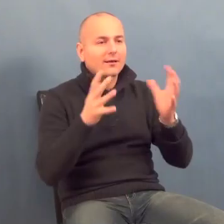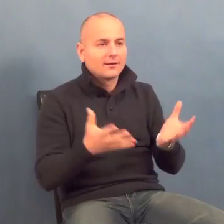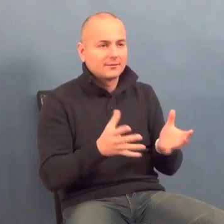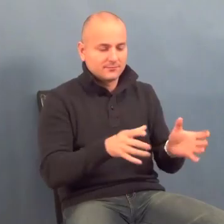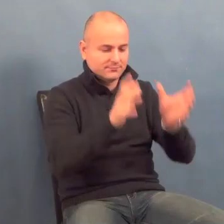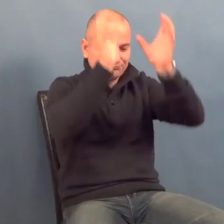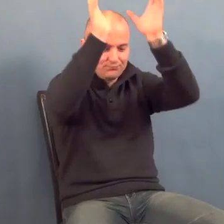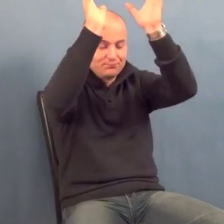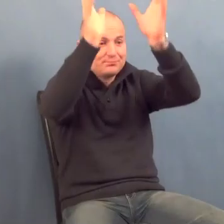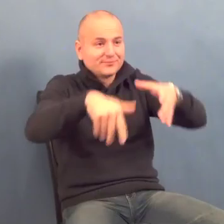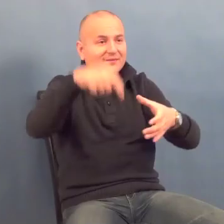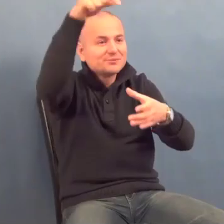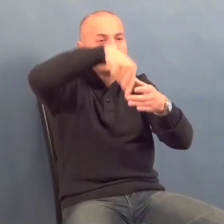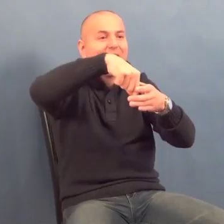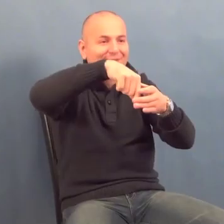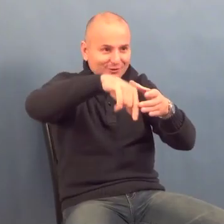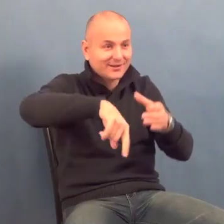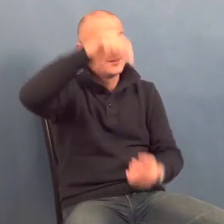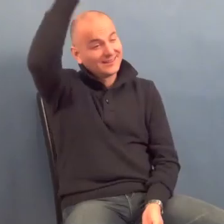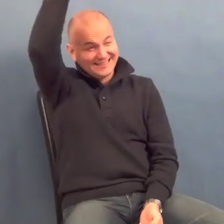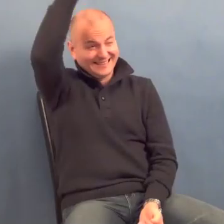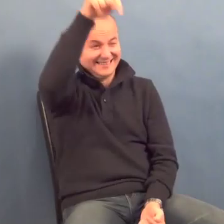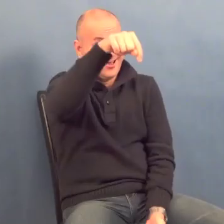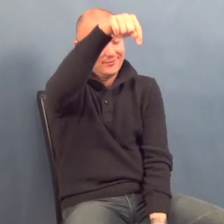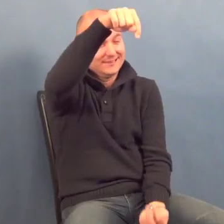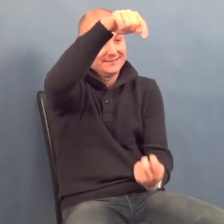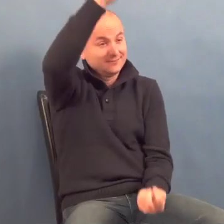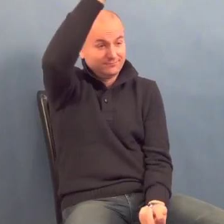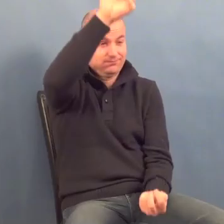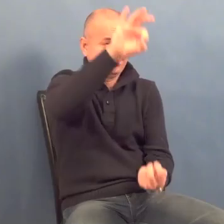Wrzuca ją wprost do rynny.